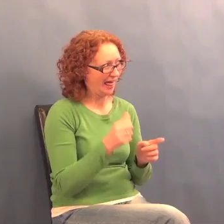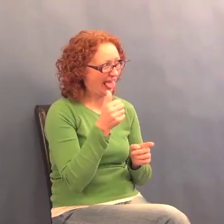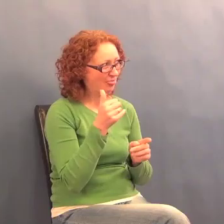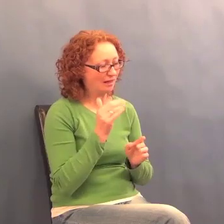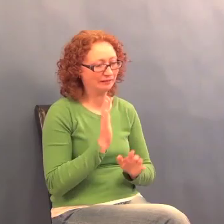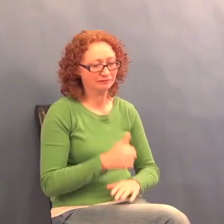E tam.